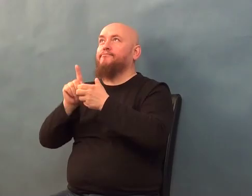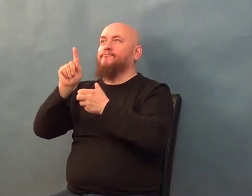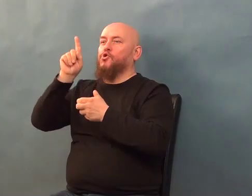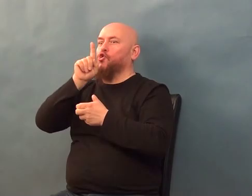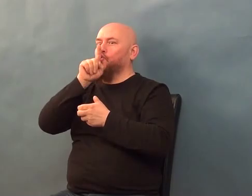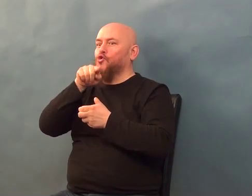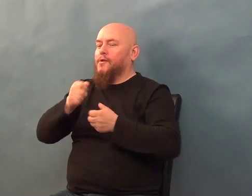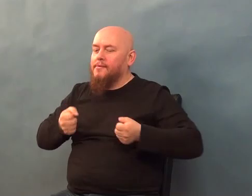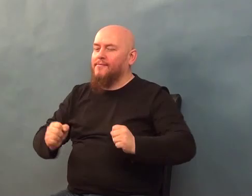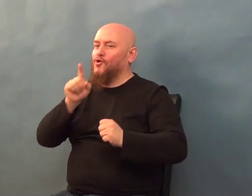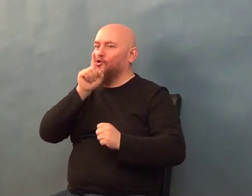Jest już na górze, podchodzi do huśtawki po cichu.